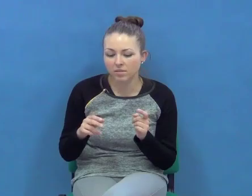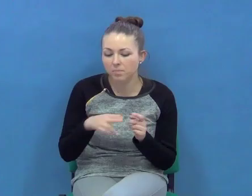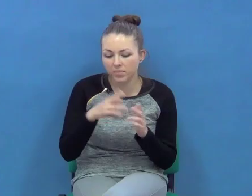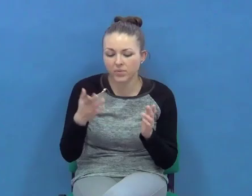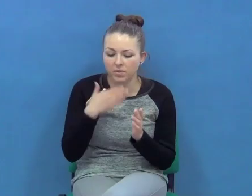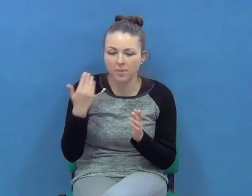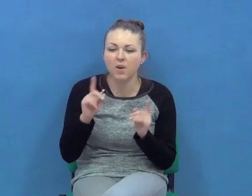Nie ma kładki.